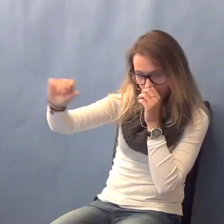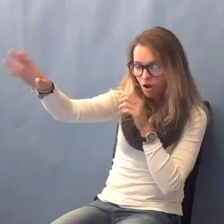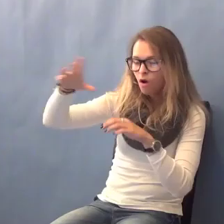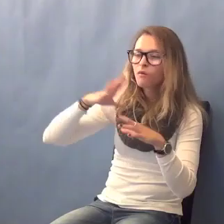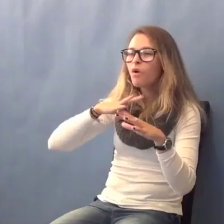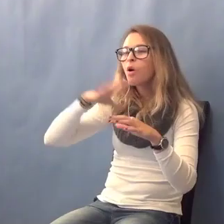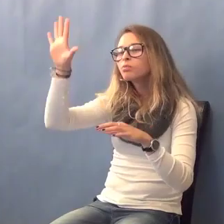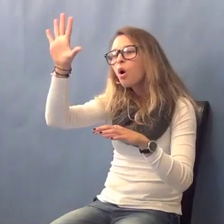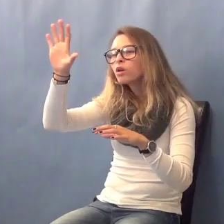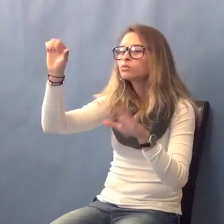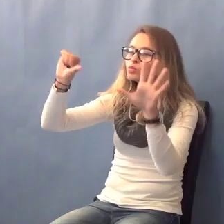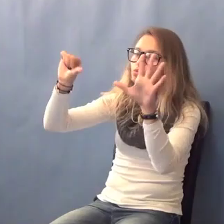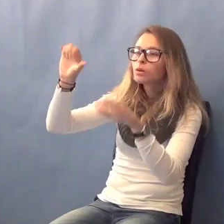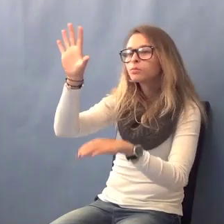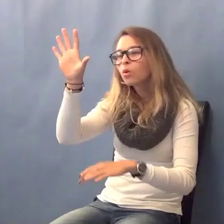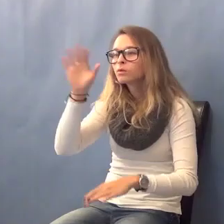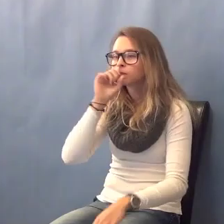A masz wolne o piątej, szóstej?